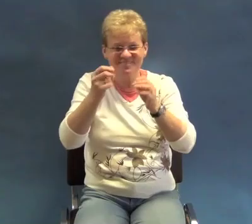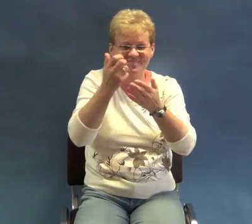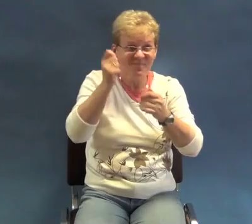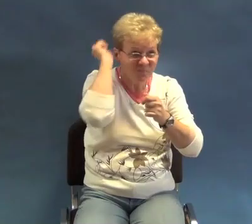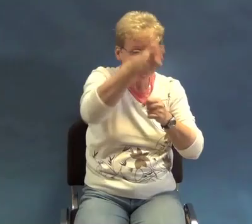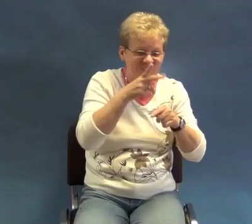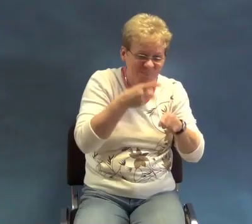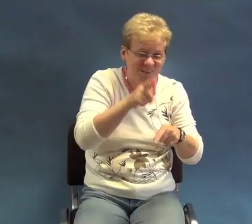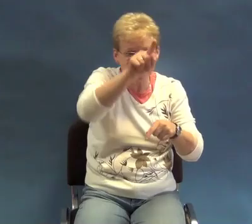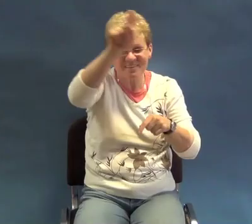Rzucał tu i tam i czekał.